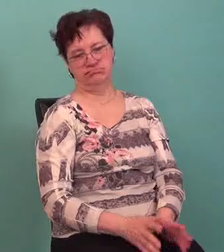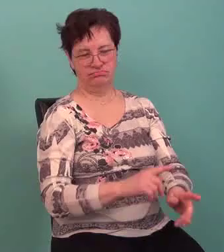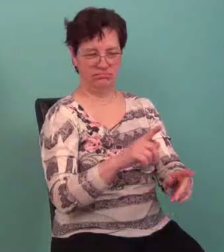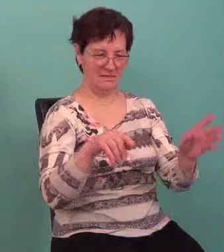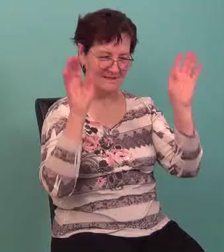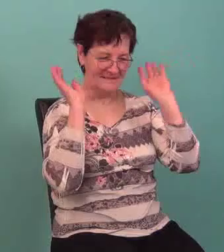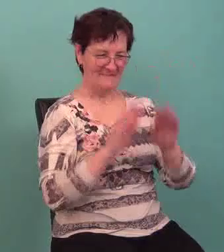Dużo tego.